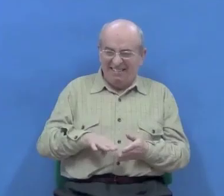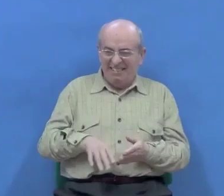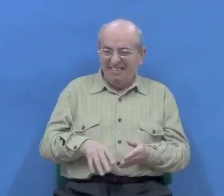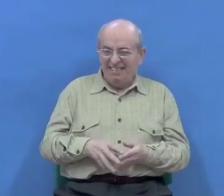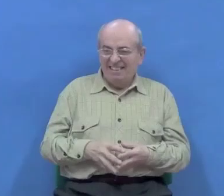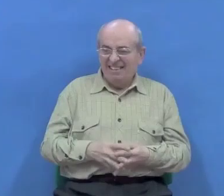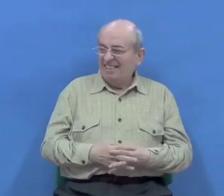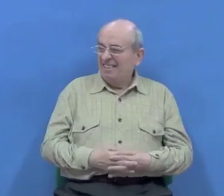Zwyczajnie.